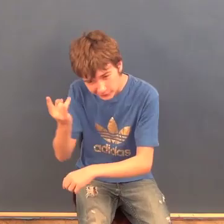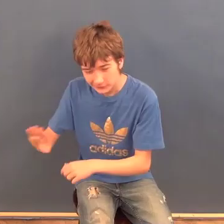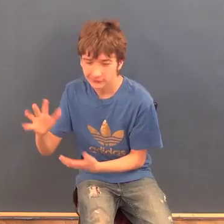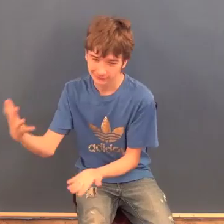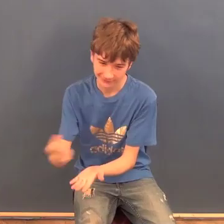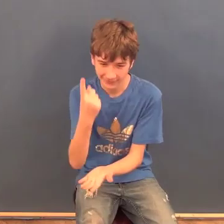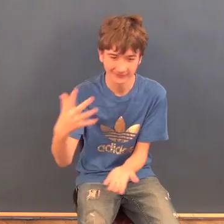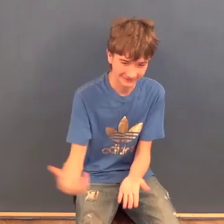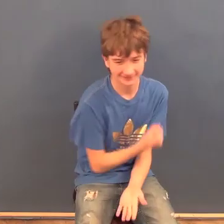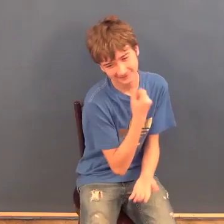Chłopiec bierze jedną z nich.